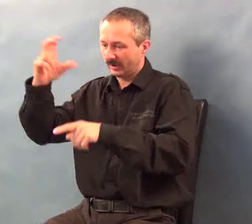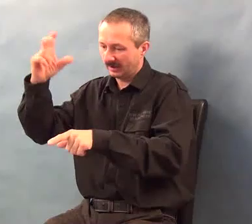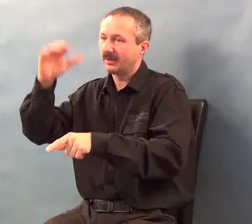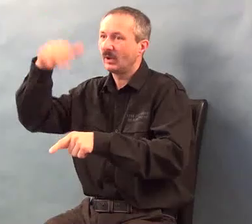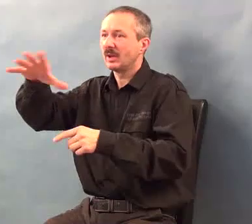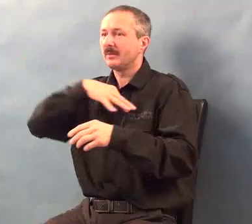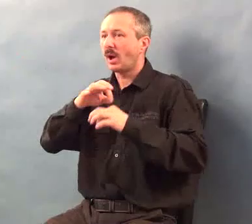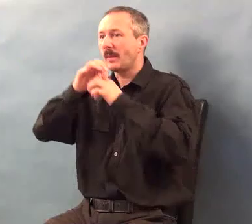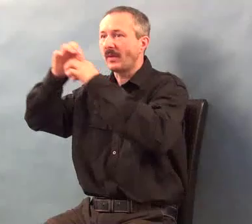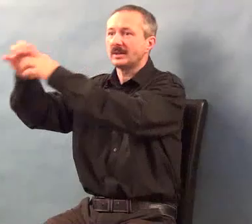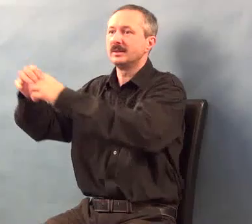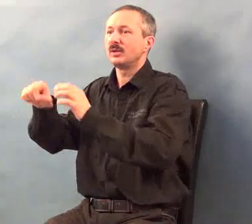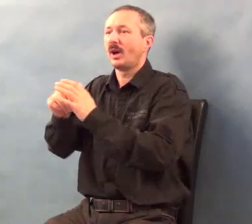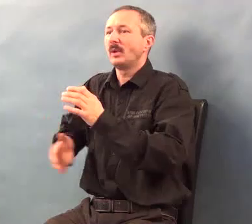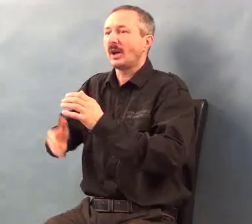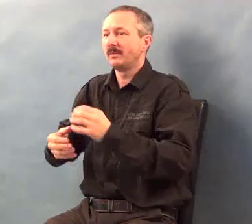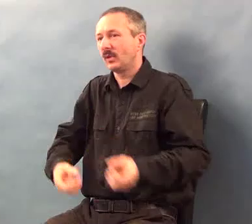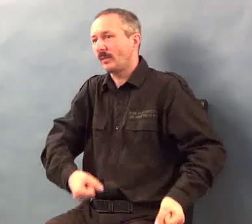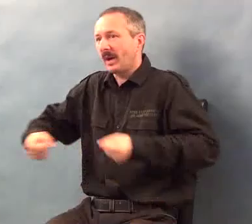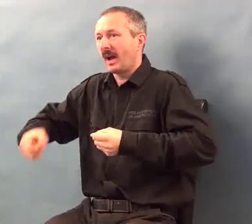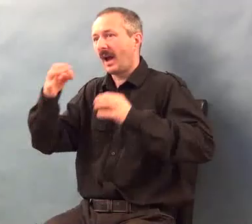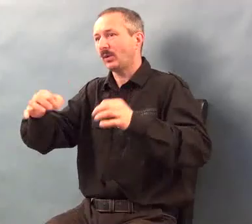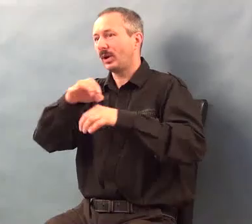Możesz mnie odwieźć na pociąg samochodem, będę miał bagaż.